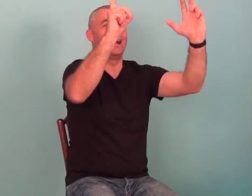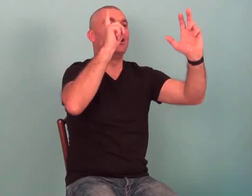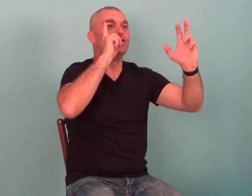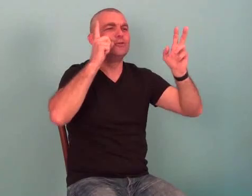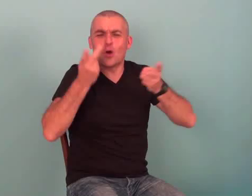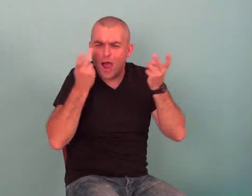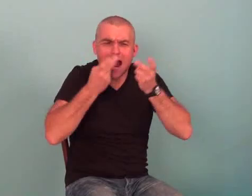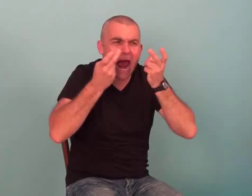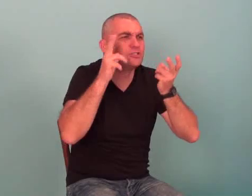Chłopiec szuka żaby.